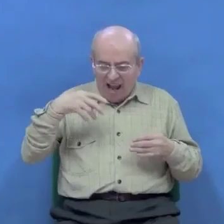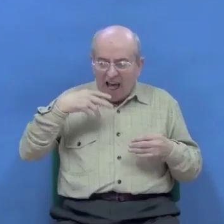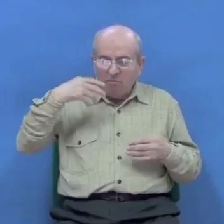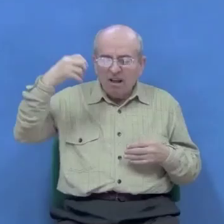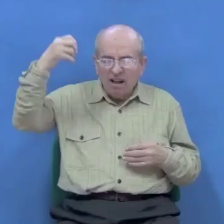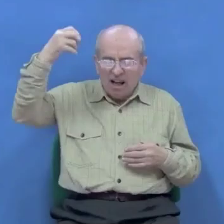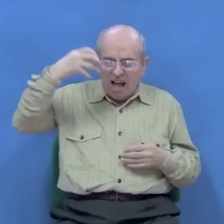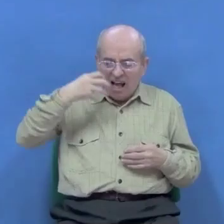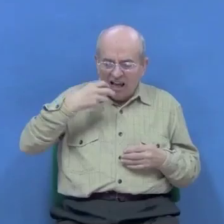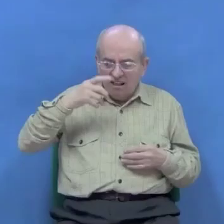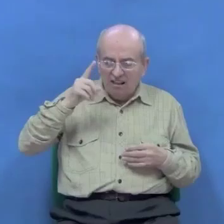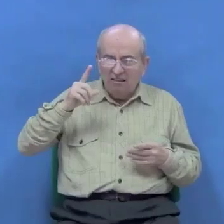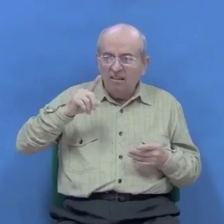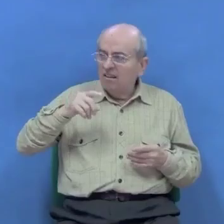Gorąca lampa.